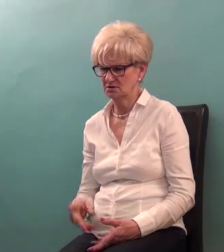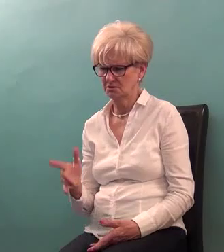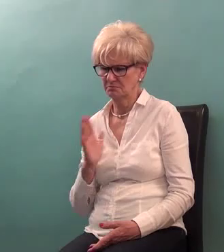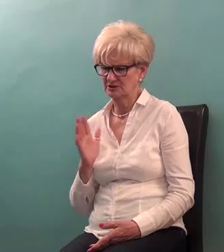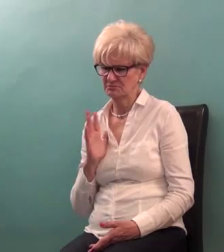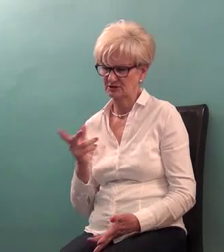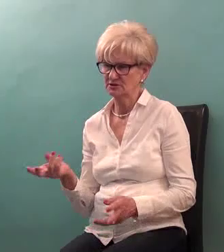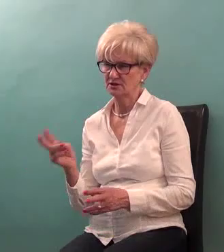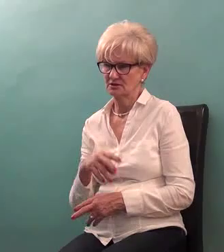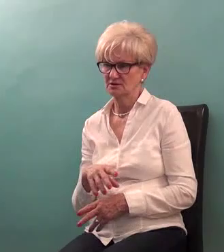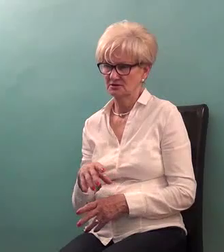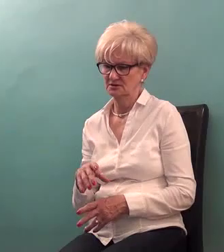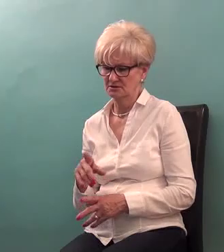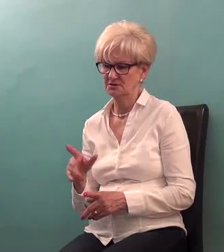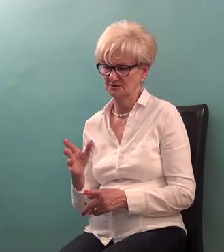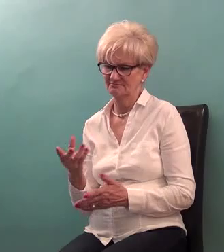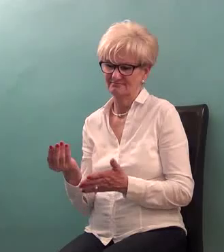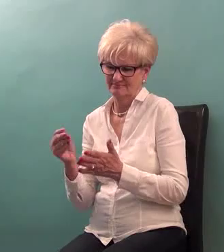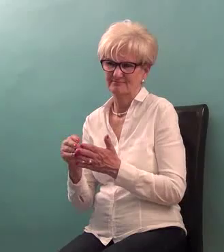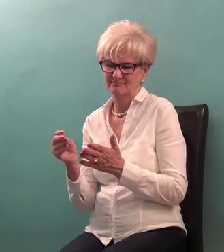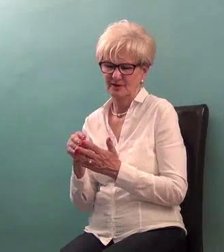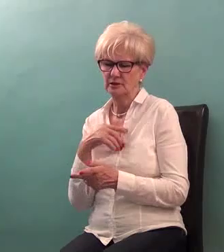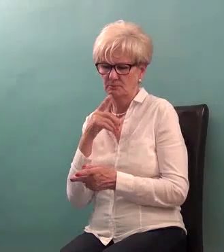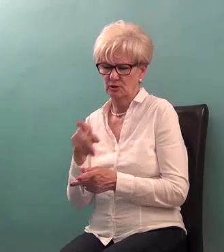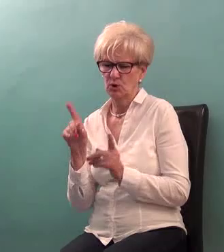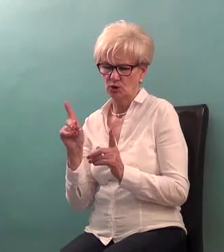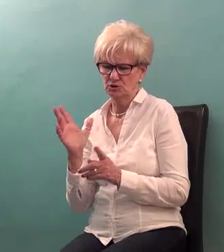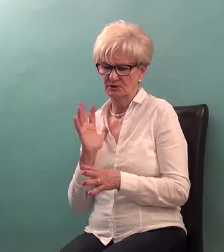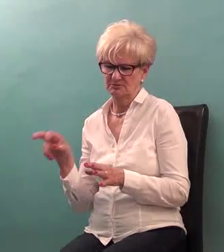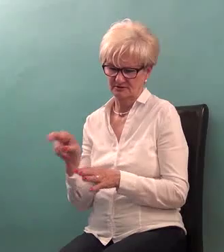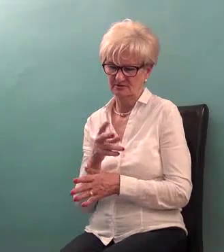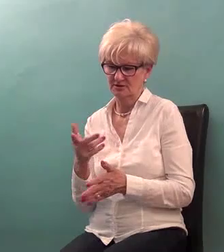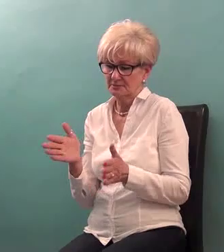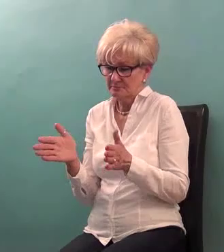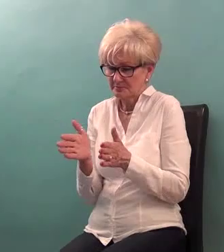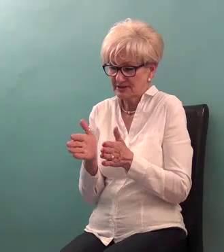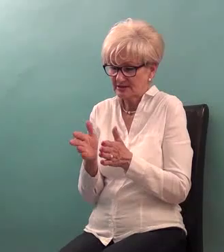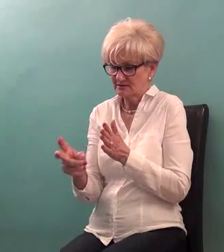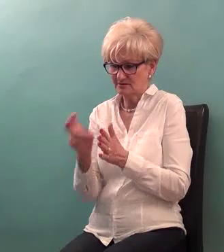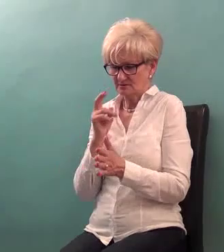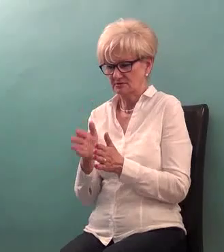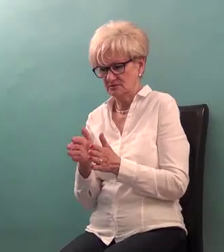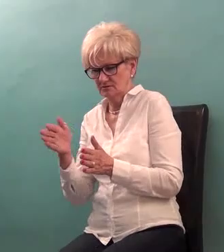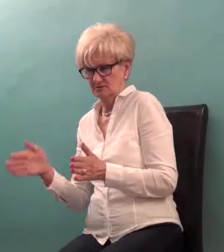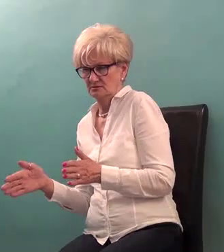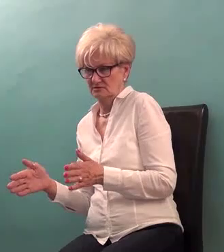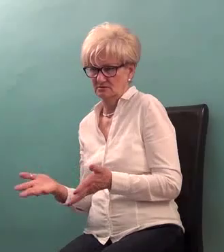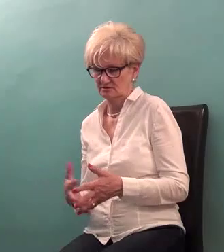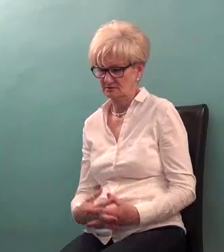Bezpieczna odległość między krawędziami, nie wolno stać za blisko. Jak tramwaj nadjeżdża i ktoś jest za blisko to niedobrze, lepiej stać dalej.